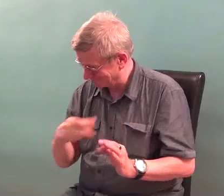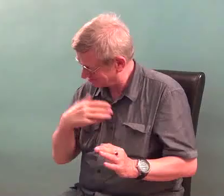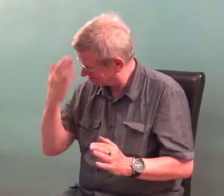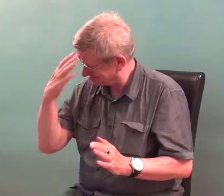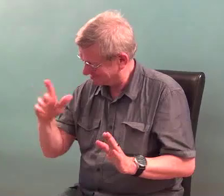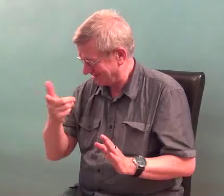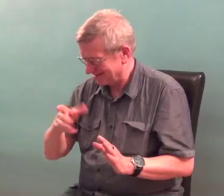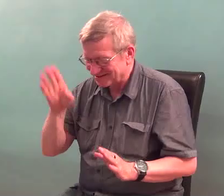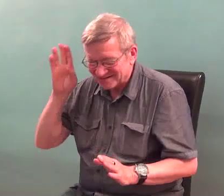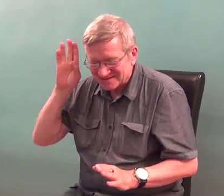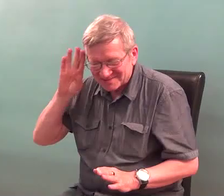Ja mówię miś.